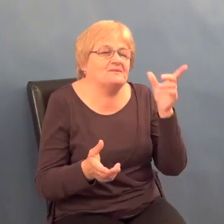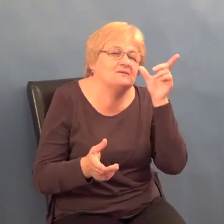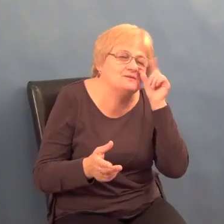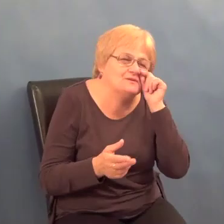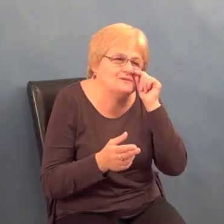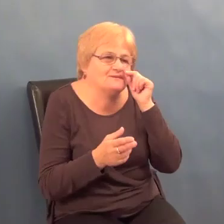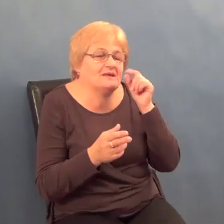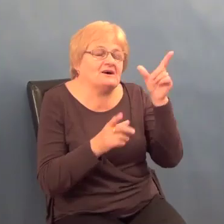Śpi.